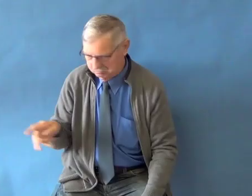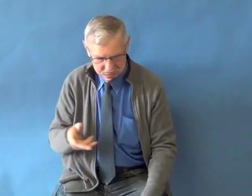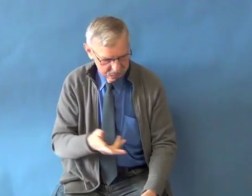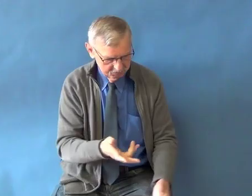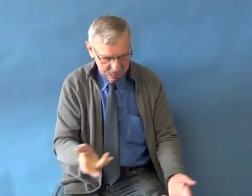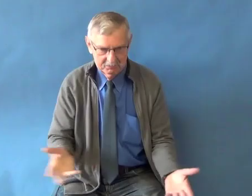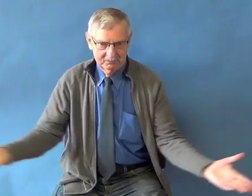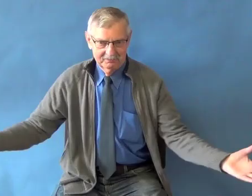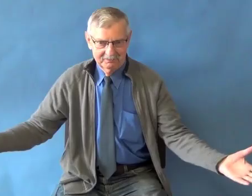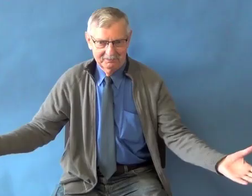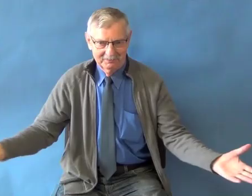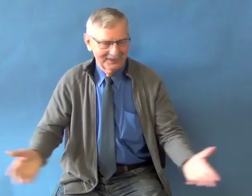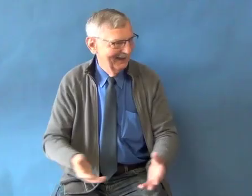No nie ma, zniknął.